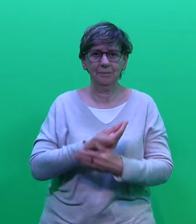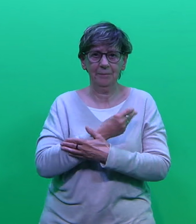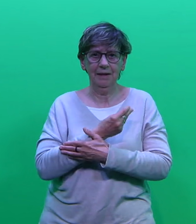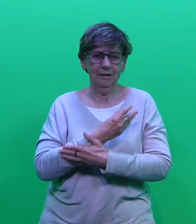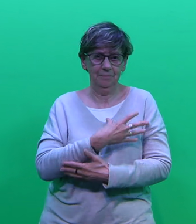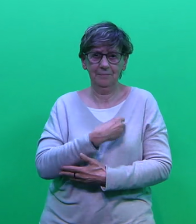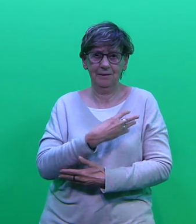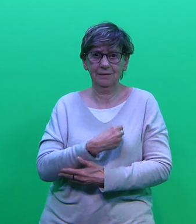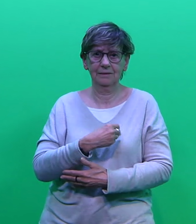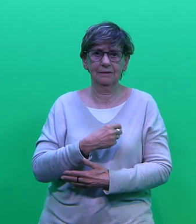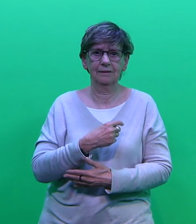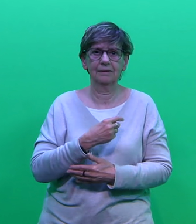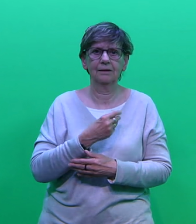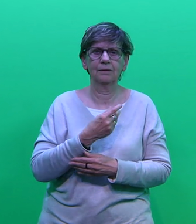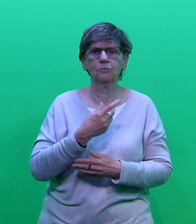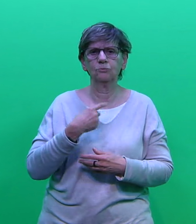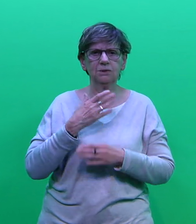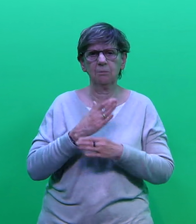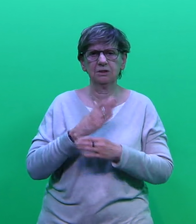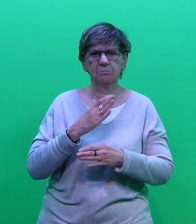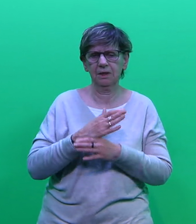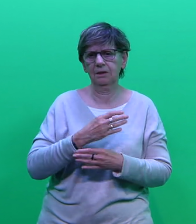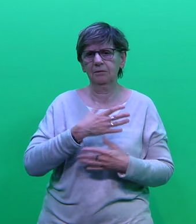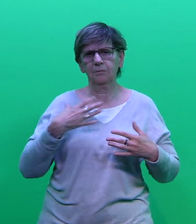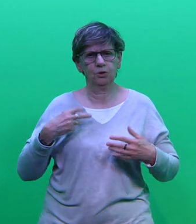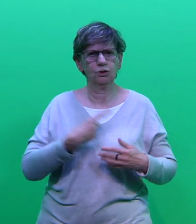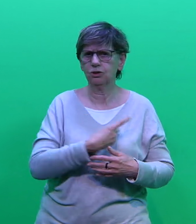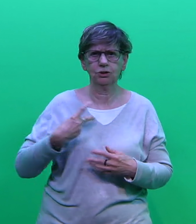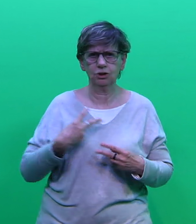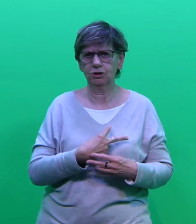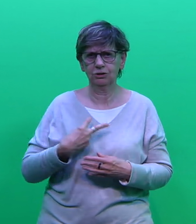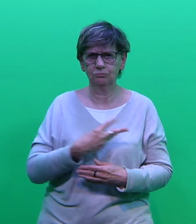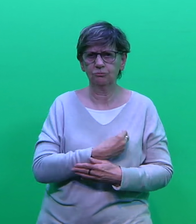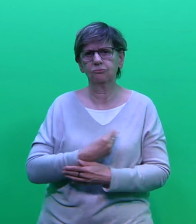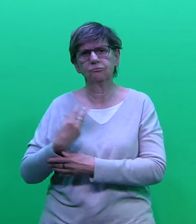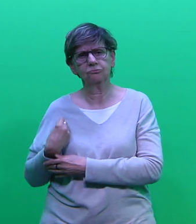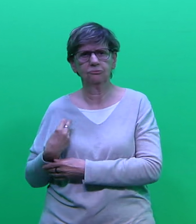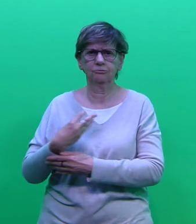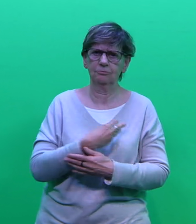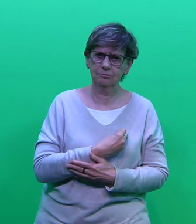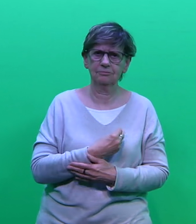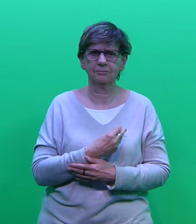El meu nadó mama, li dono els dos pits.